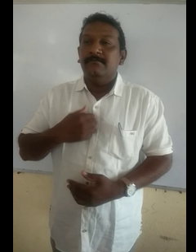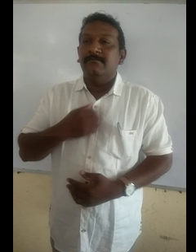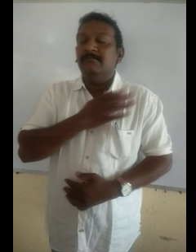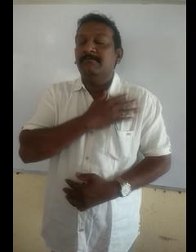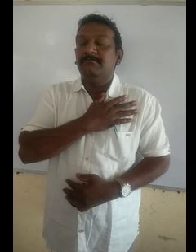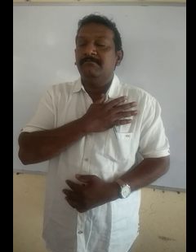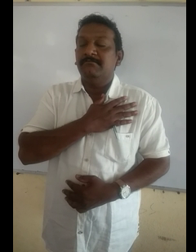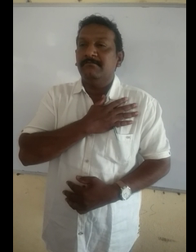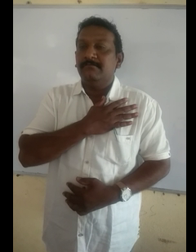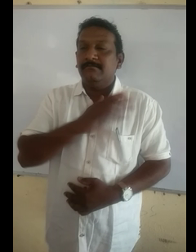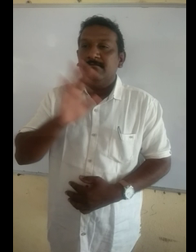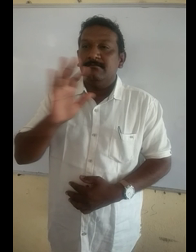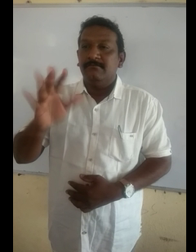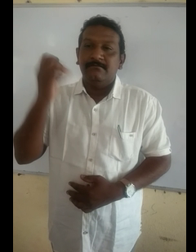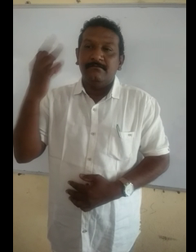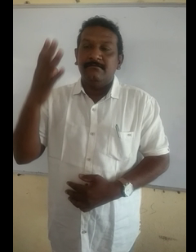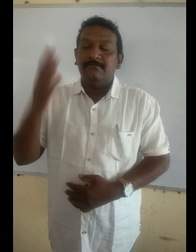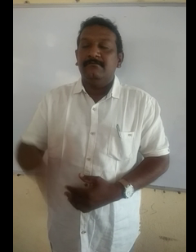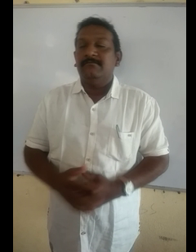i am so sorry to hear that